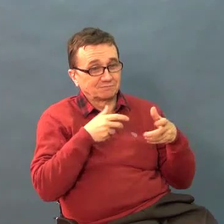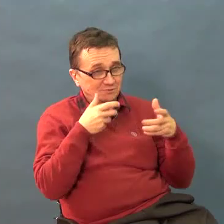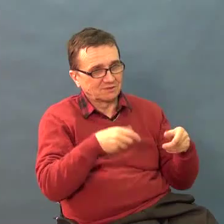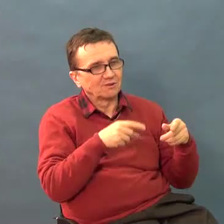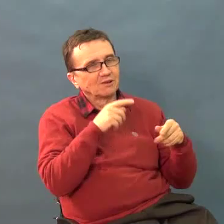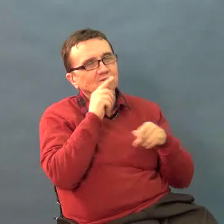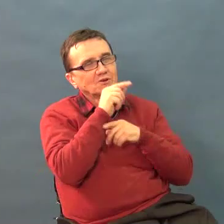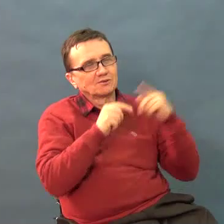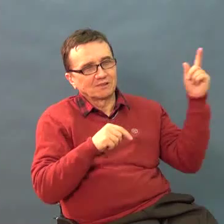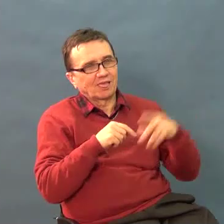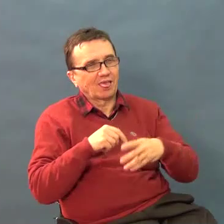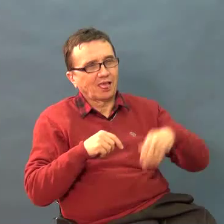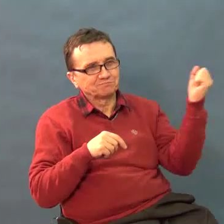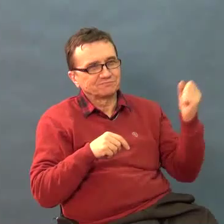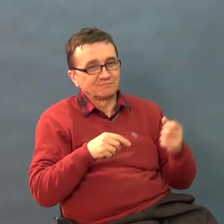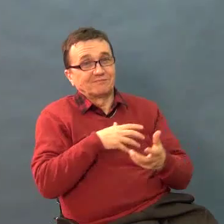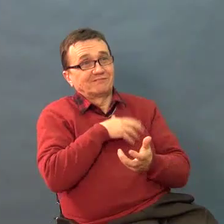Postawiła na stole miskę, a kukułka zabiera owoce swoim dziobem.